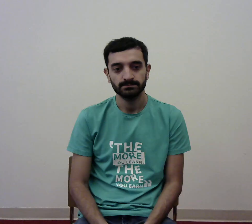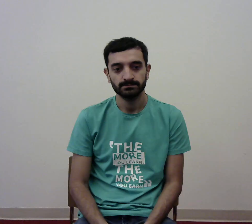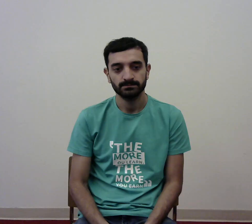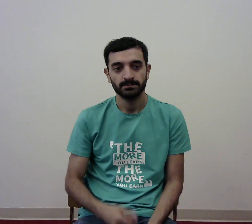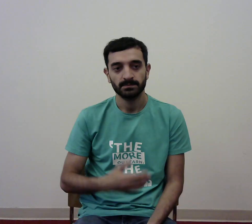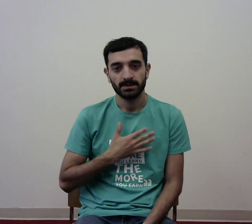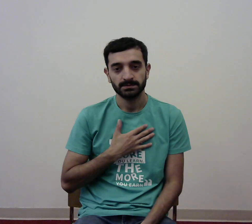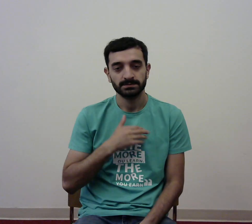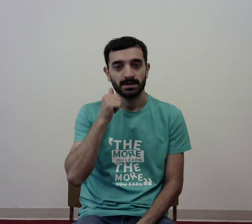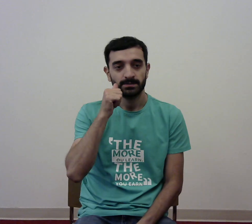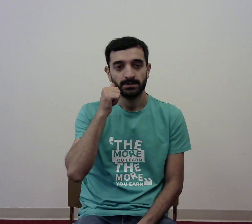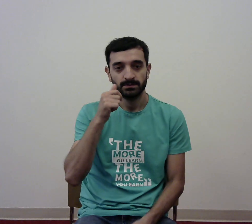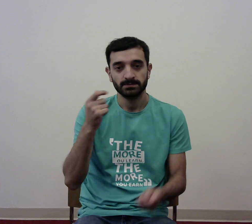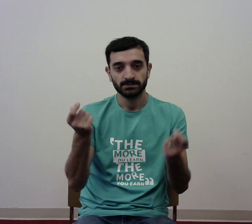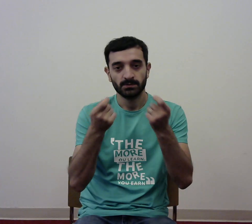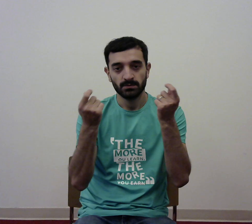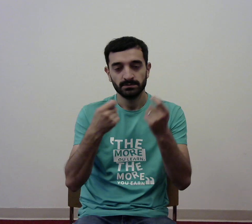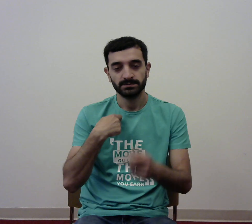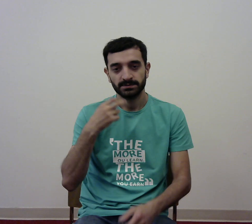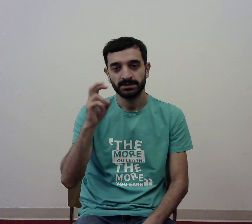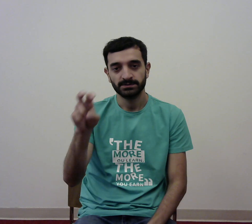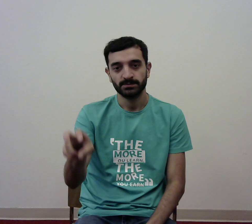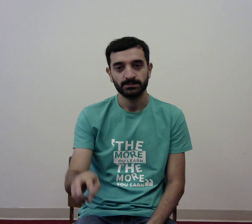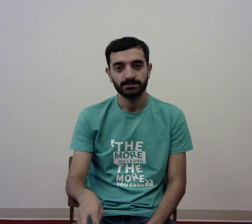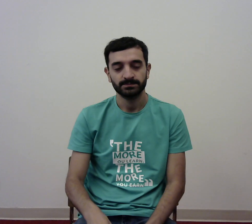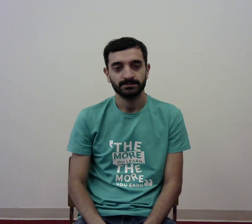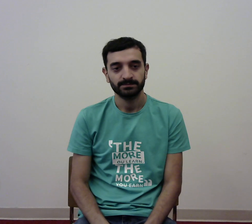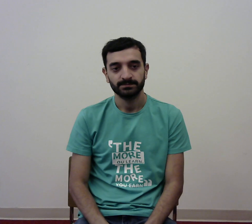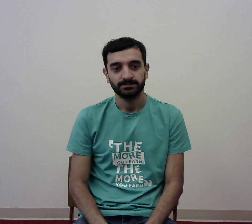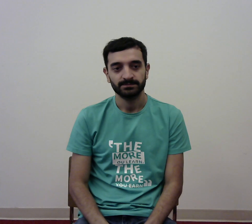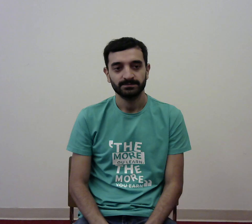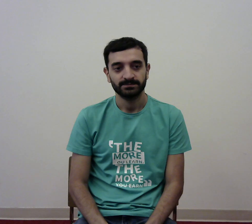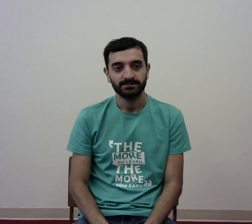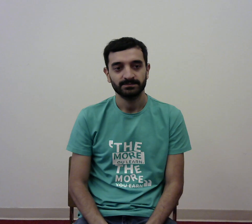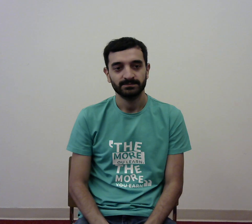Mən sabah toya gedirəm